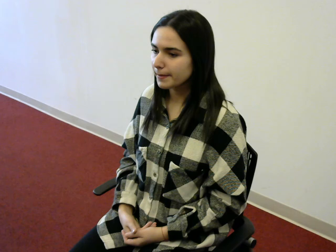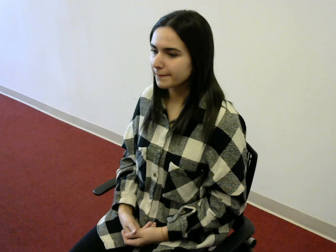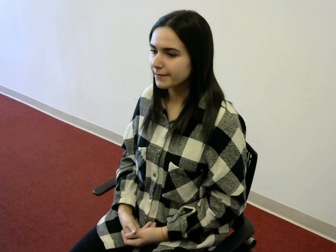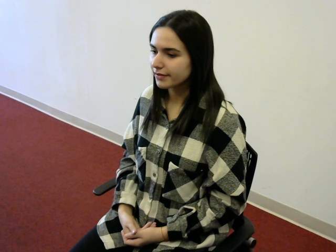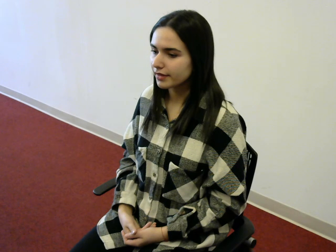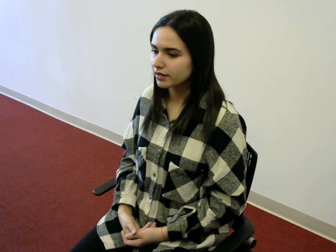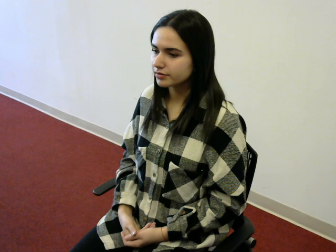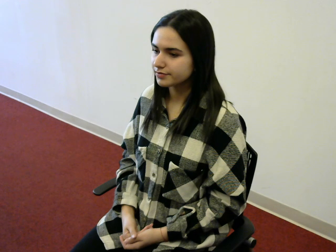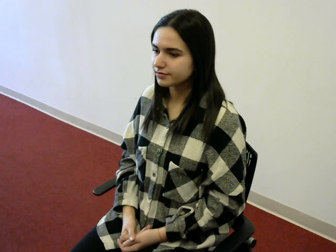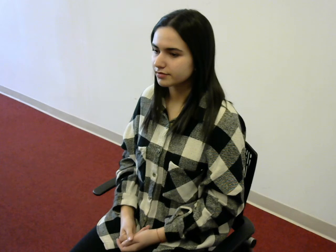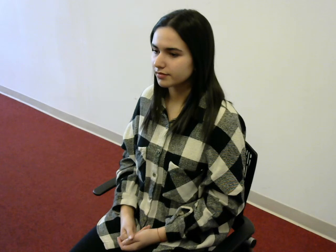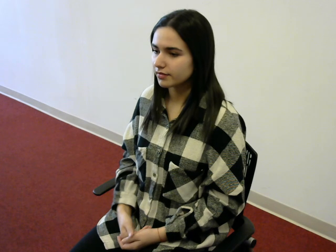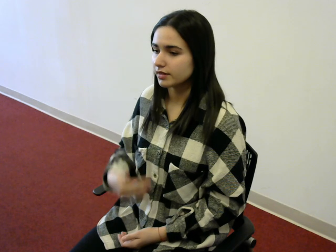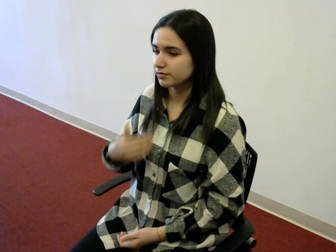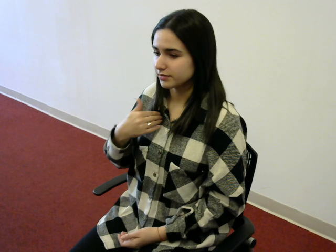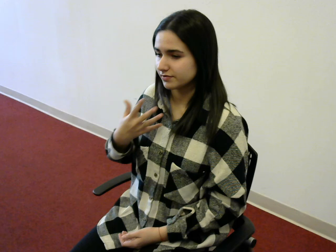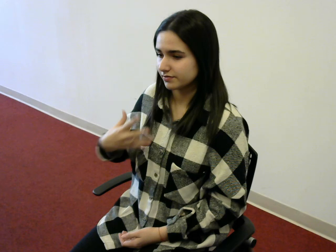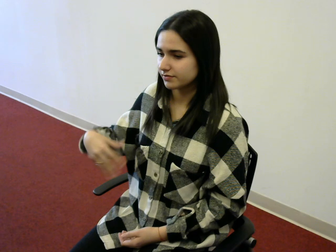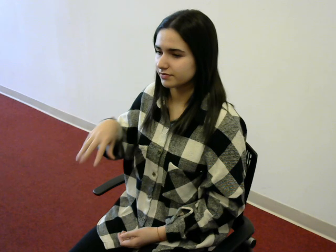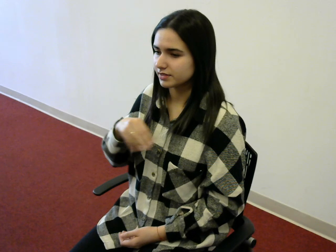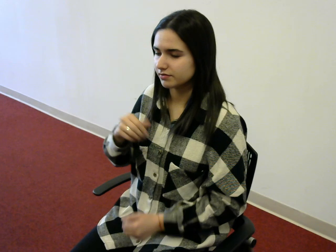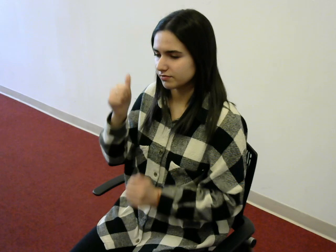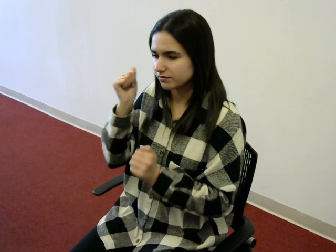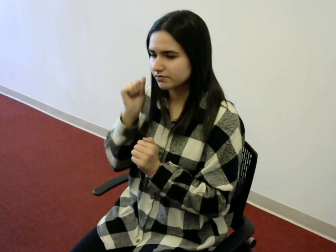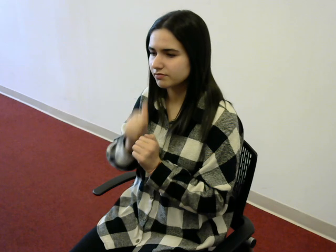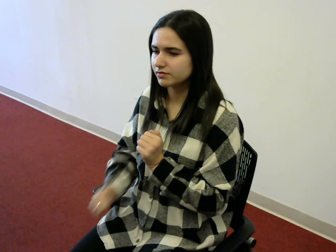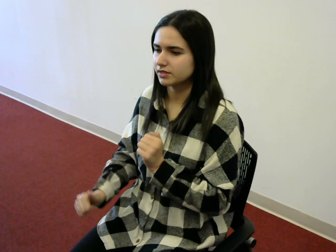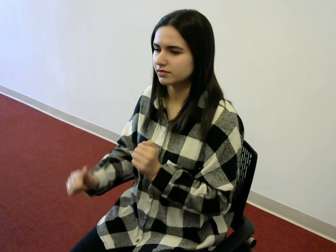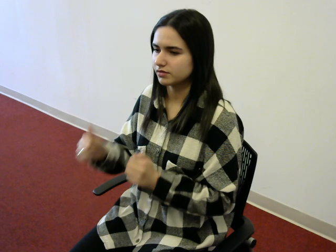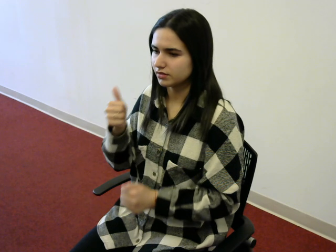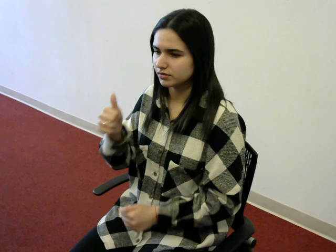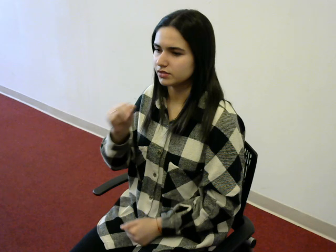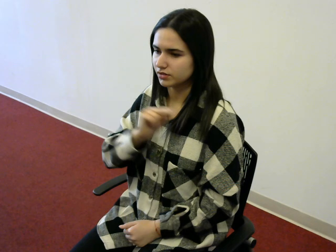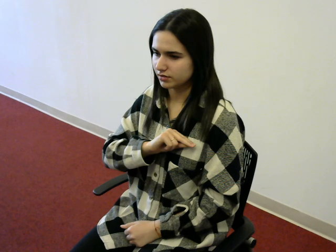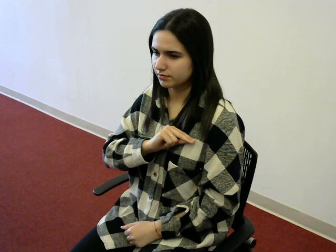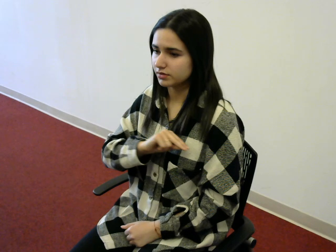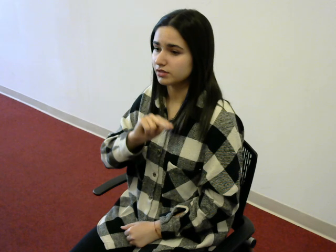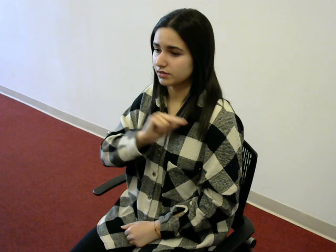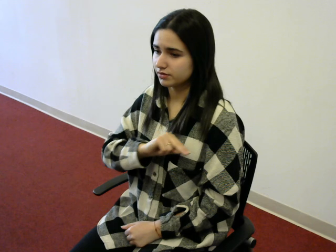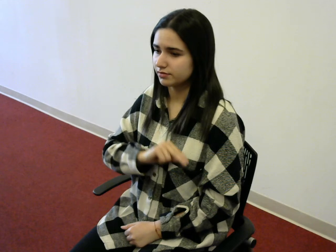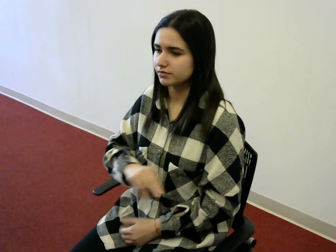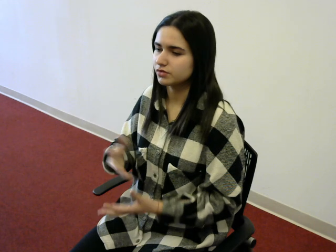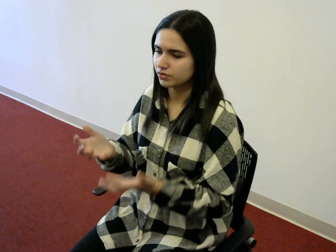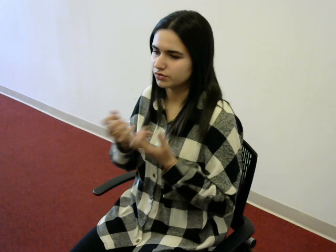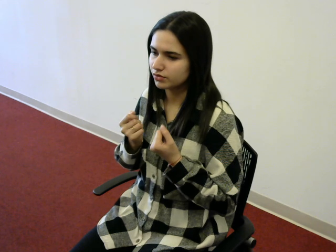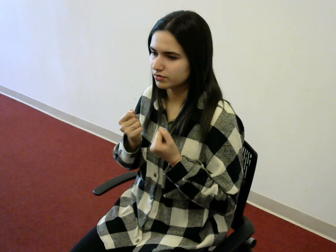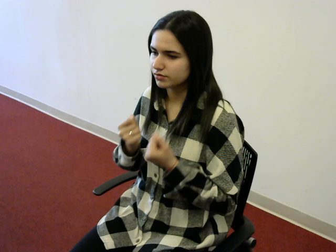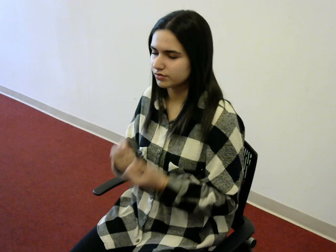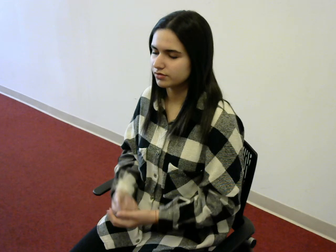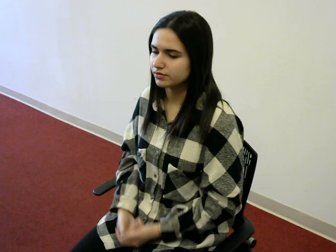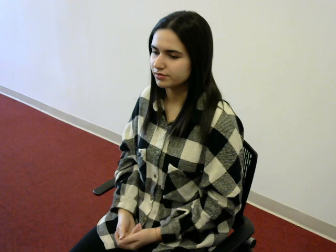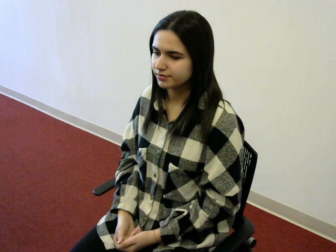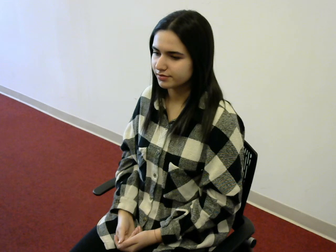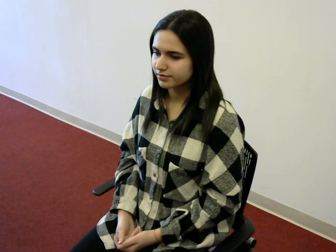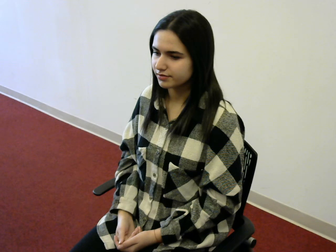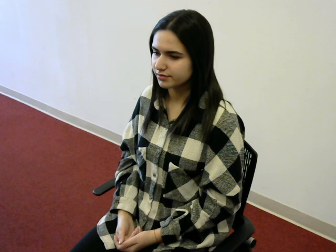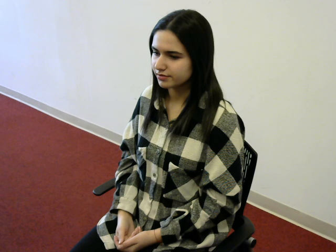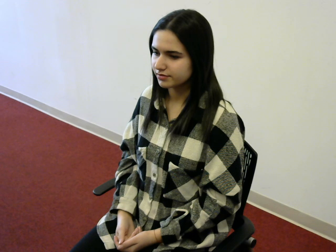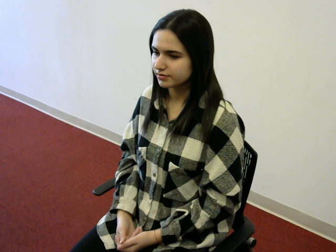Biz həmişə yaxşı işçiləri işə götürürük